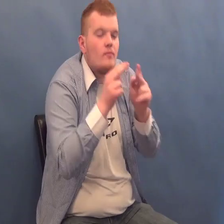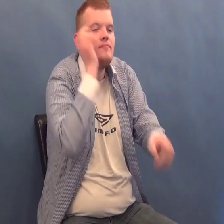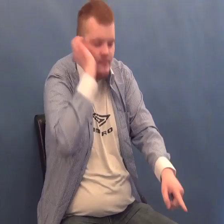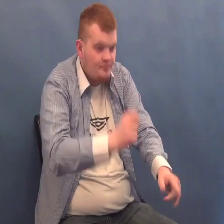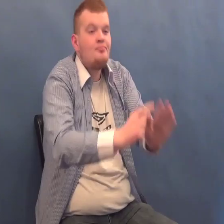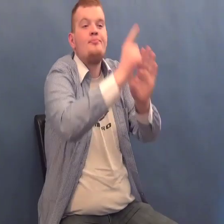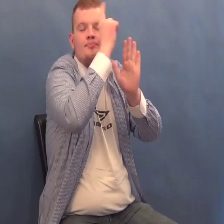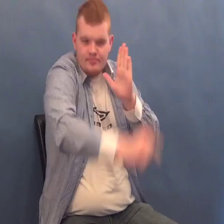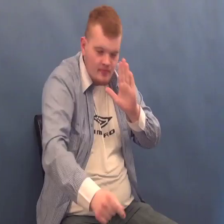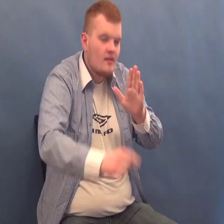Ten mały mówi: dobrze. I idzie.